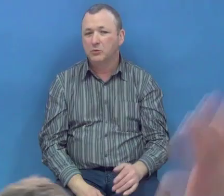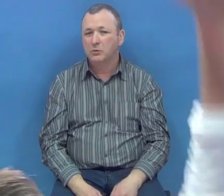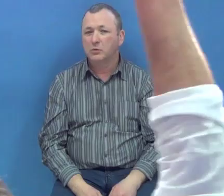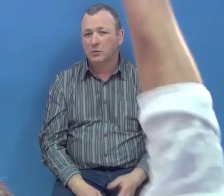Może.